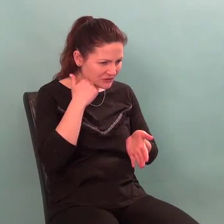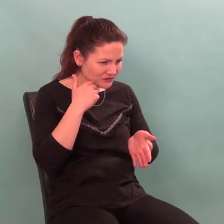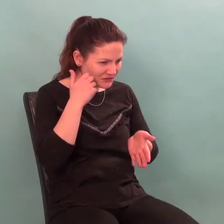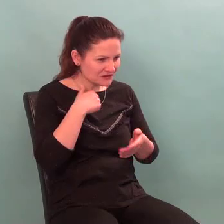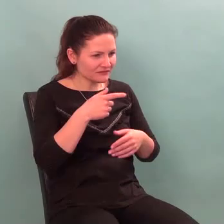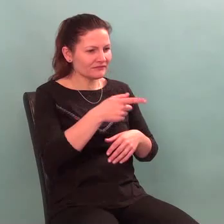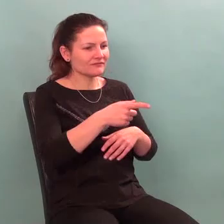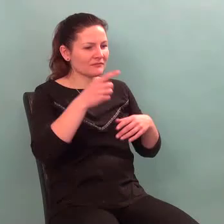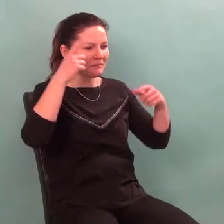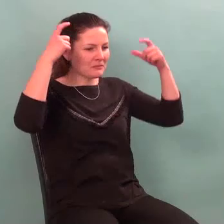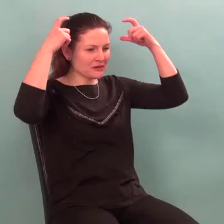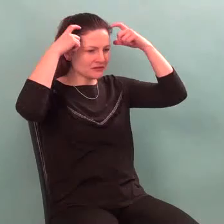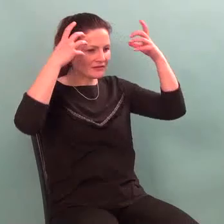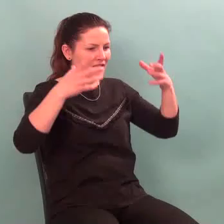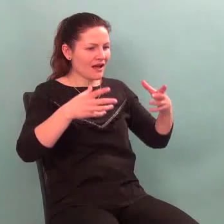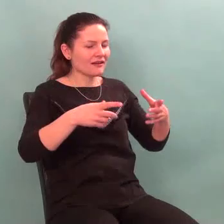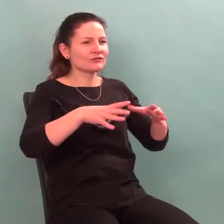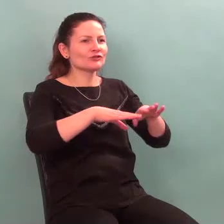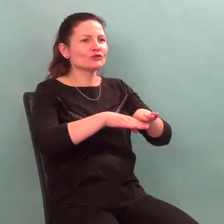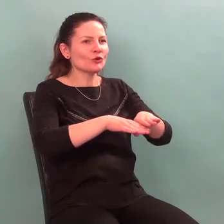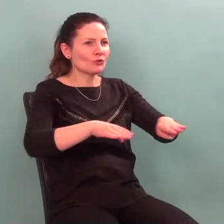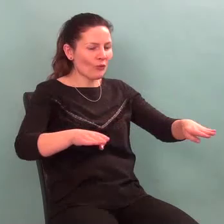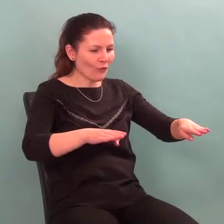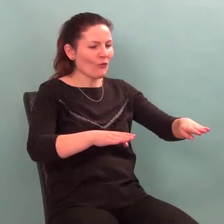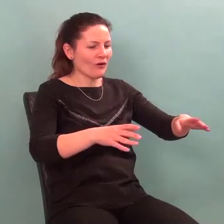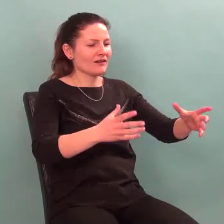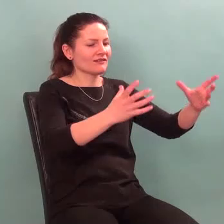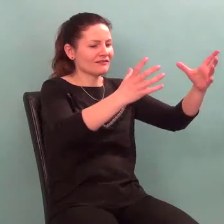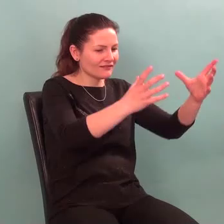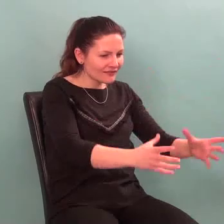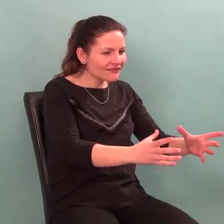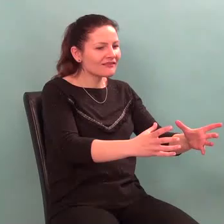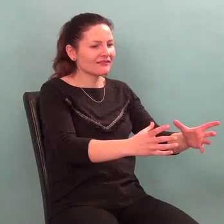Myszka Miki stawia miskę na stole.